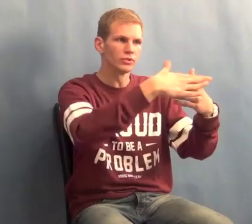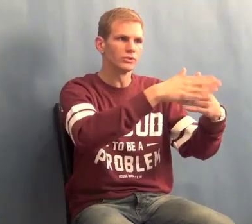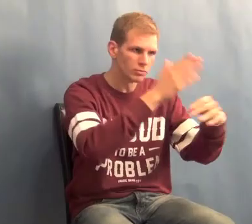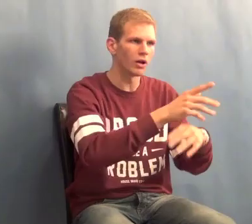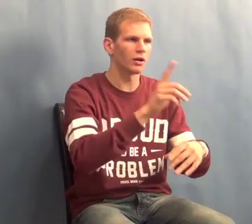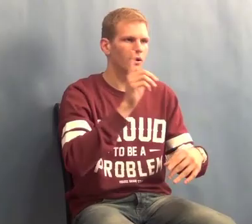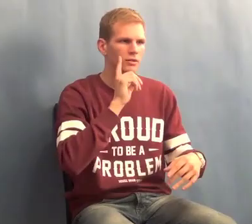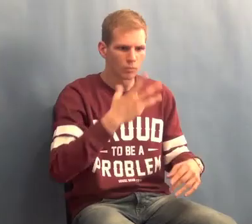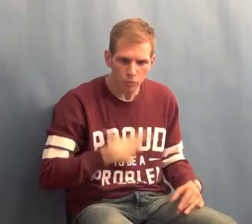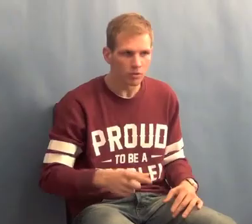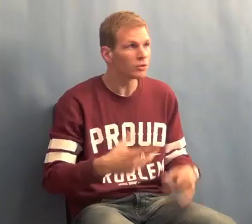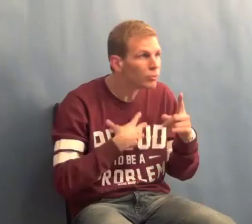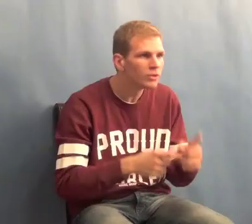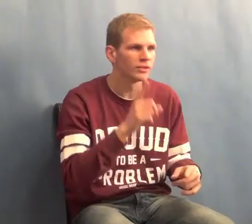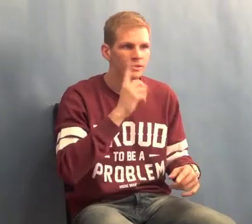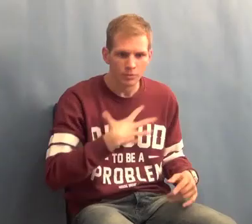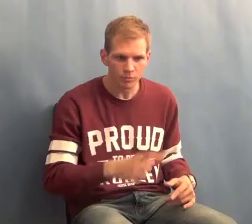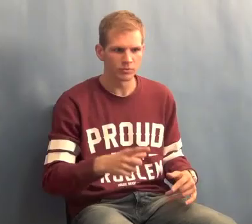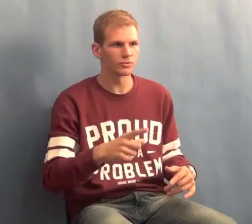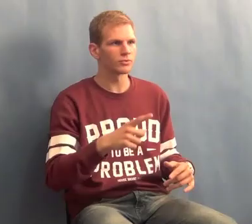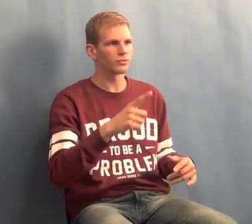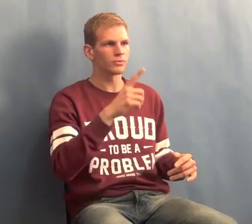Chłopak był zdziwiony i mówił, że nic nie czuł.